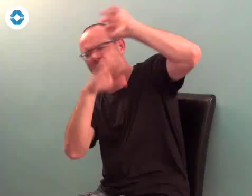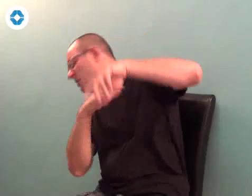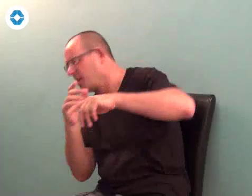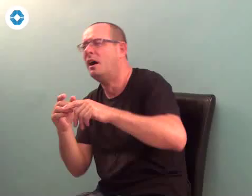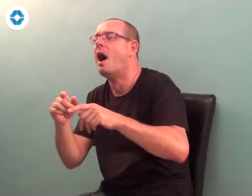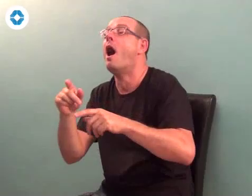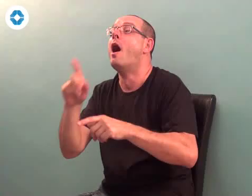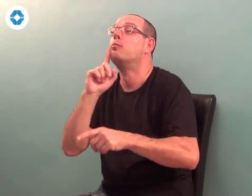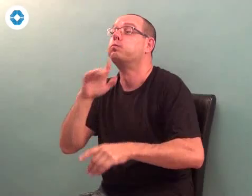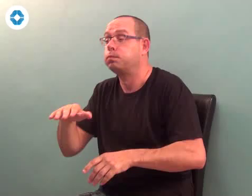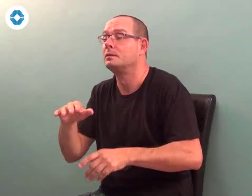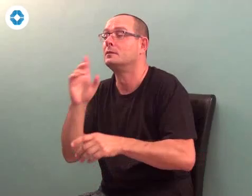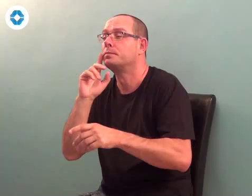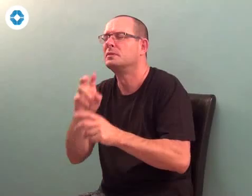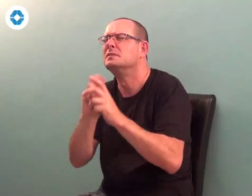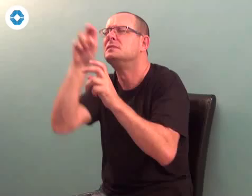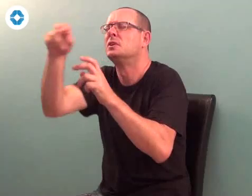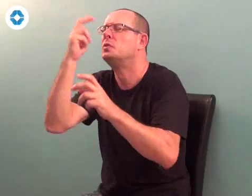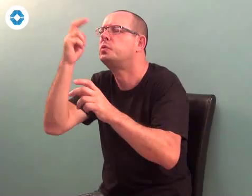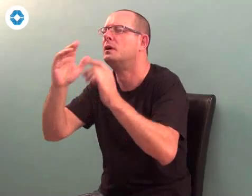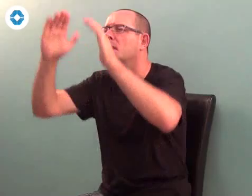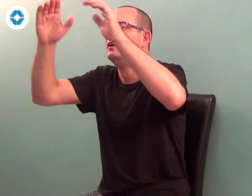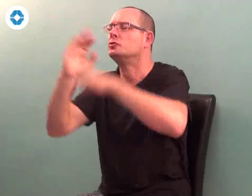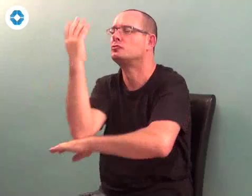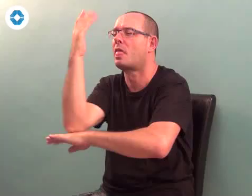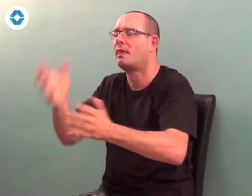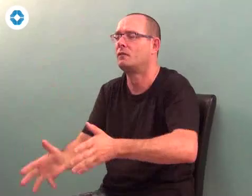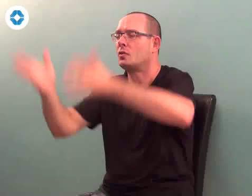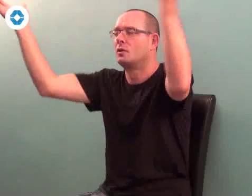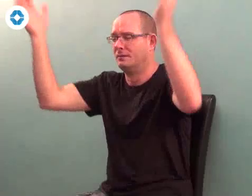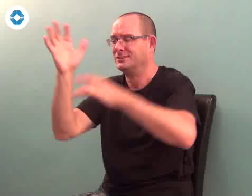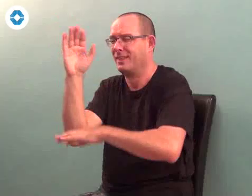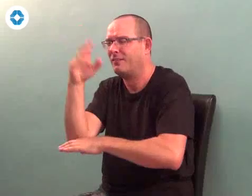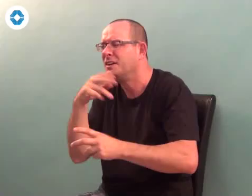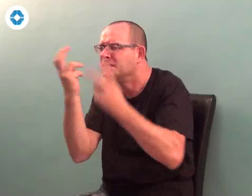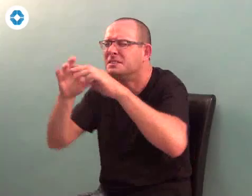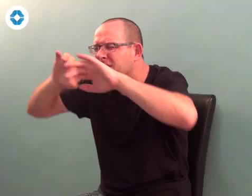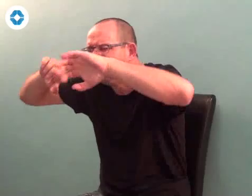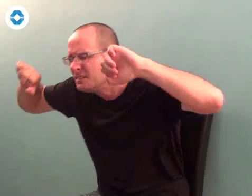Mały chłopiec jest ciekawy i szuka wśród gałęzi drzewa, rozchyla je.